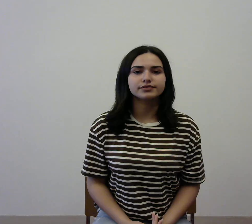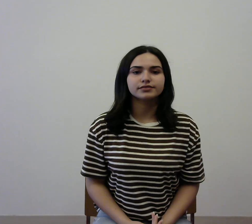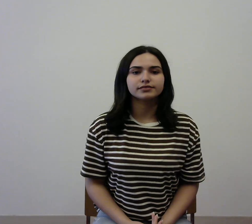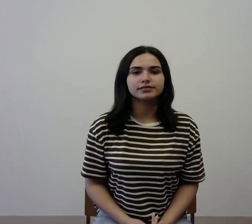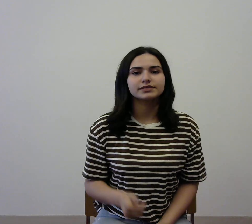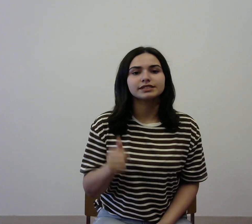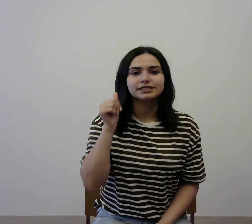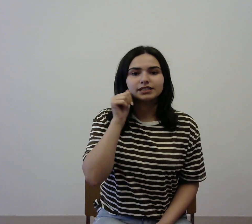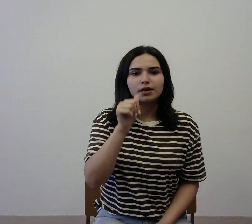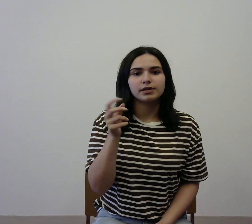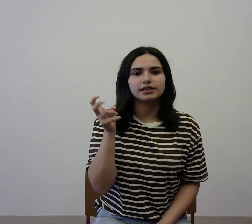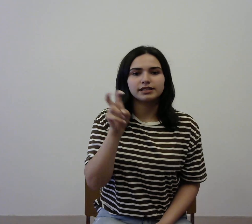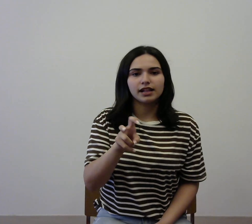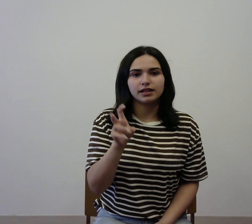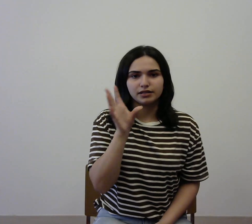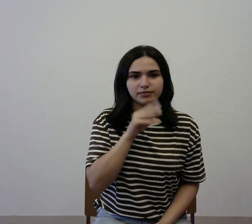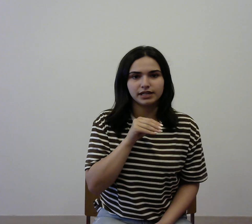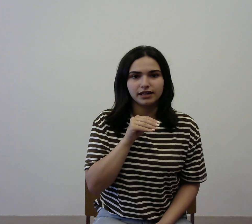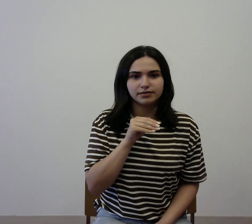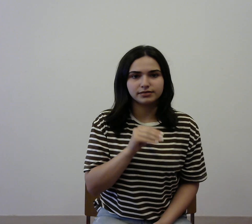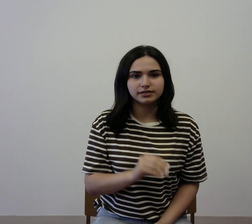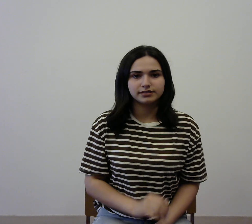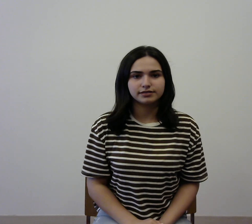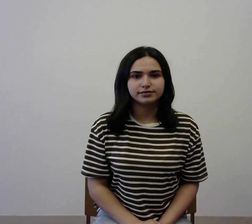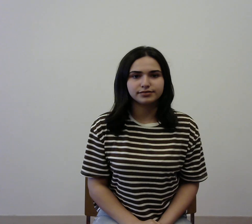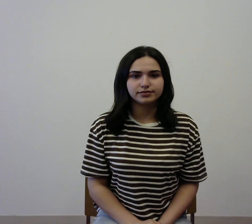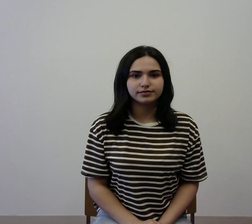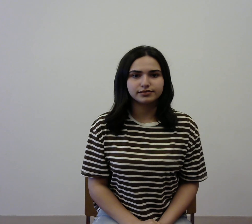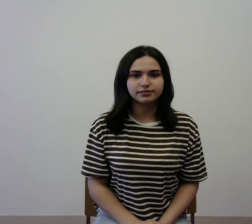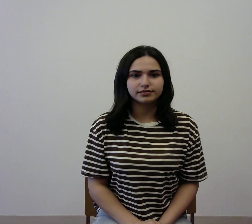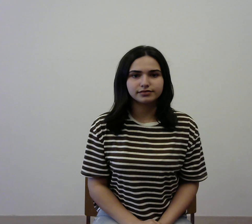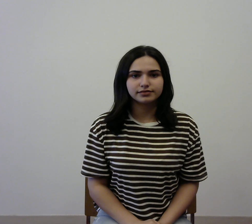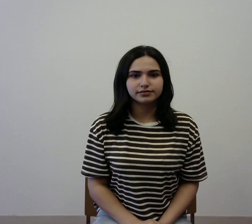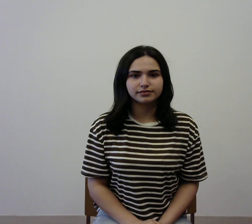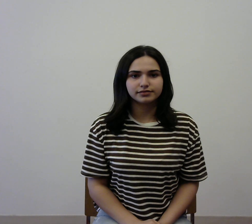Sabah gələ bilərəmmi?